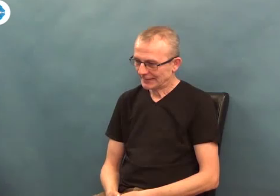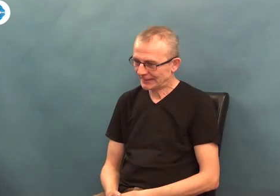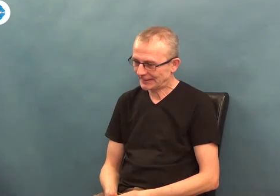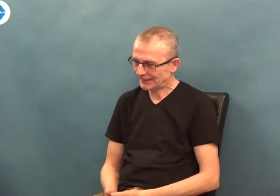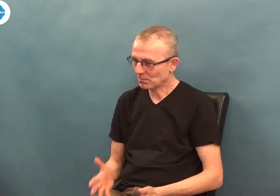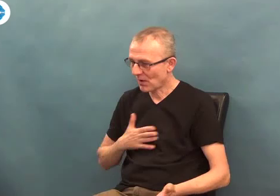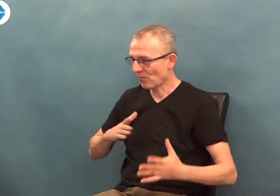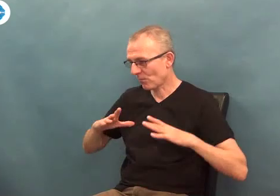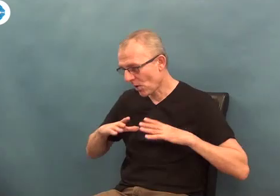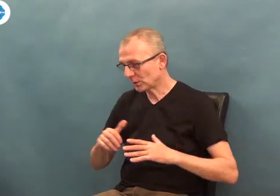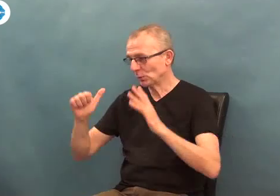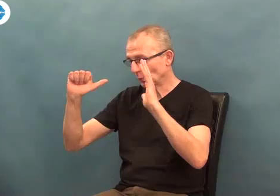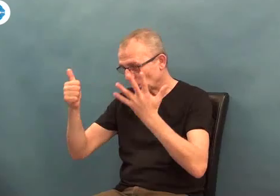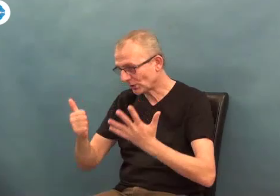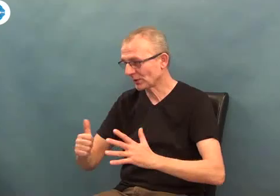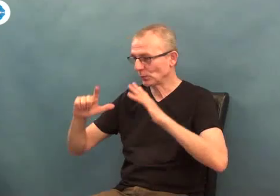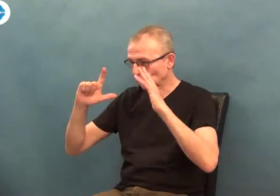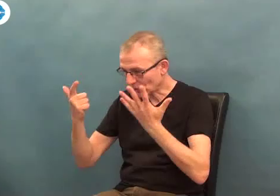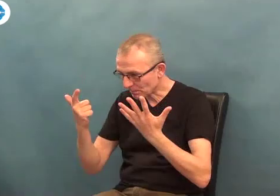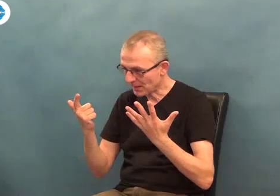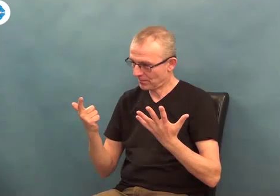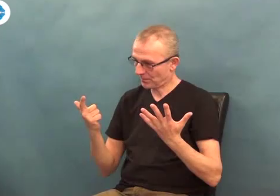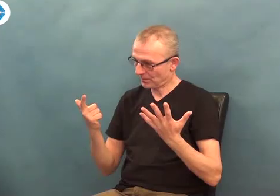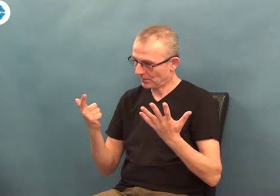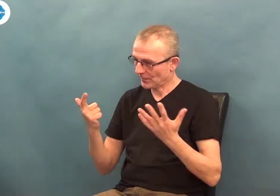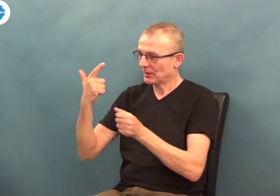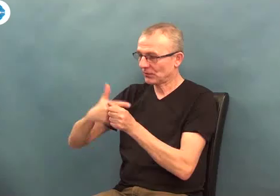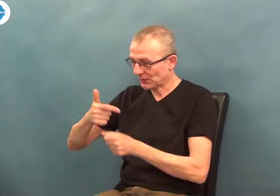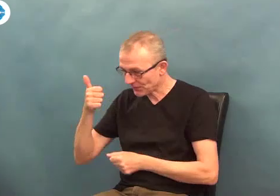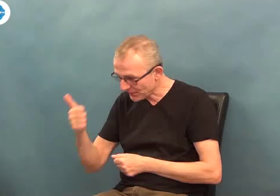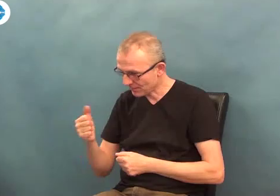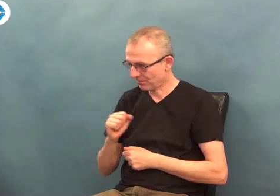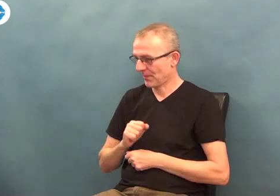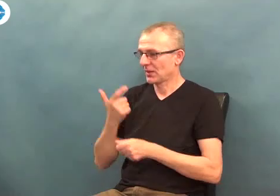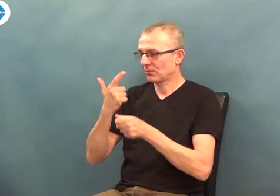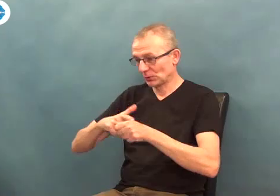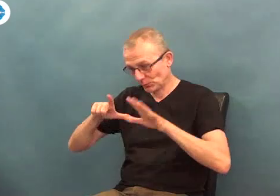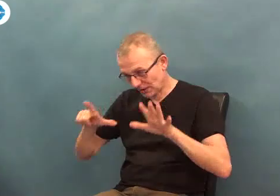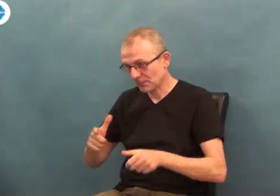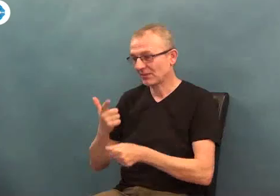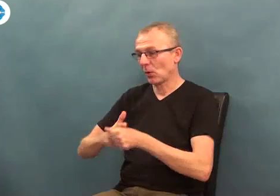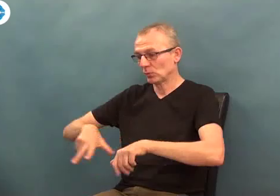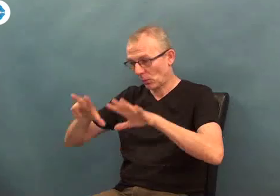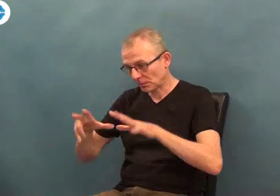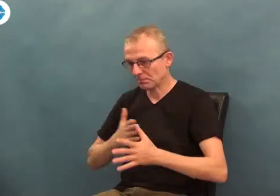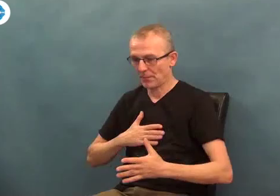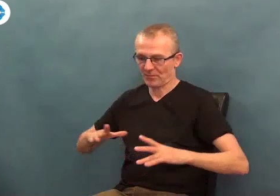Mam wolne szóstego, siódmego, dwudziestego pierwszego, dwudziestego siódmego, dwudziestego ósmego.